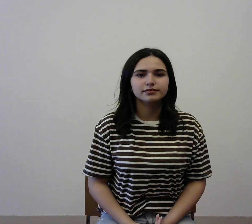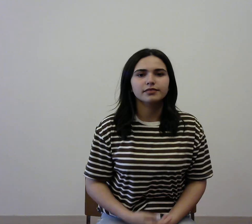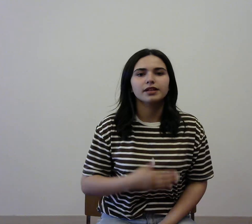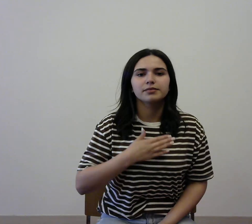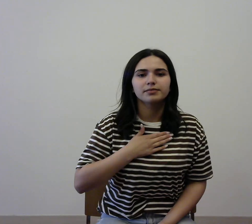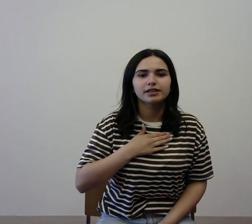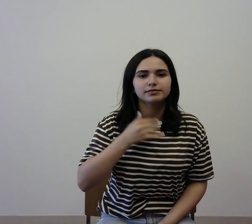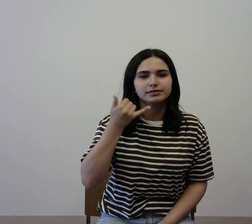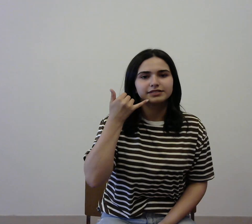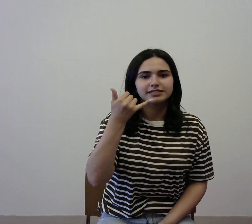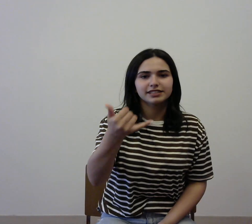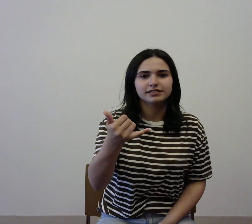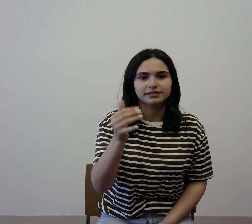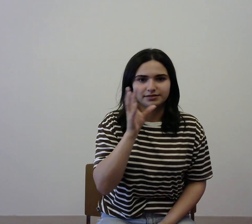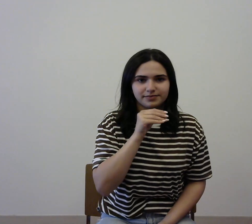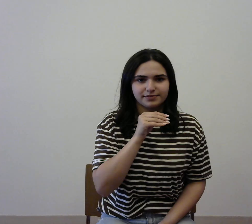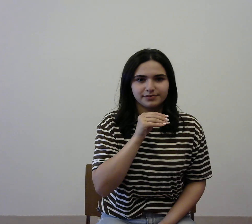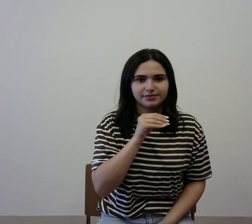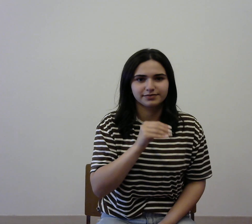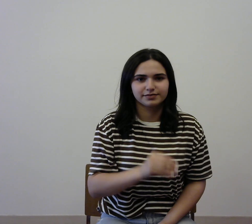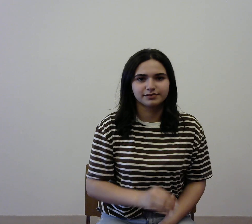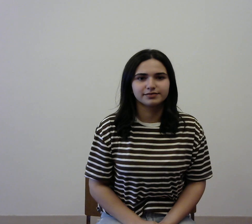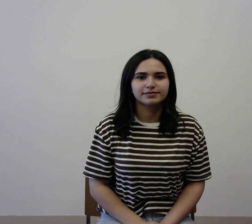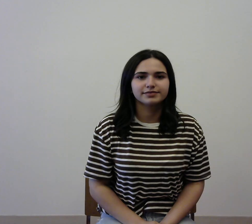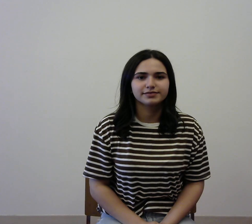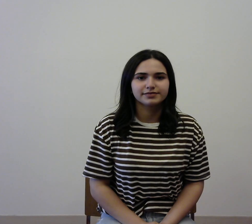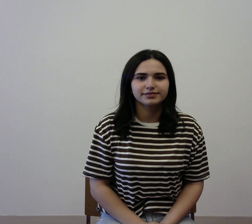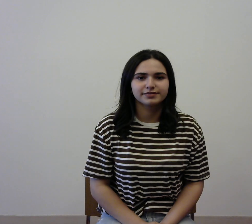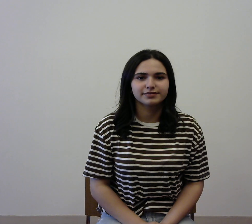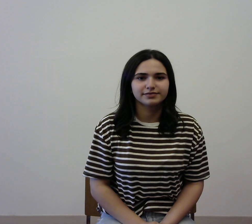Mən zəng edə bilərəmmi?